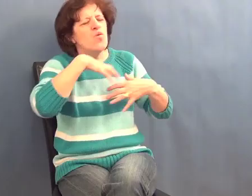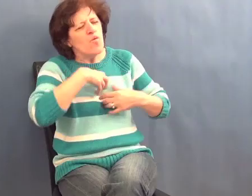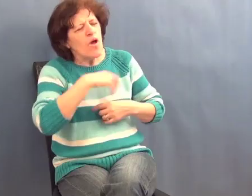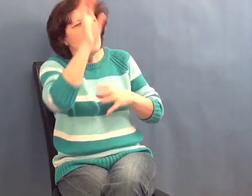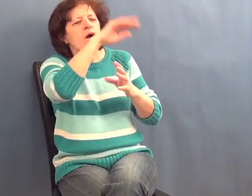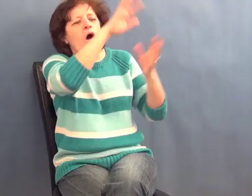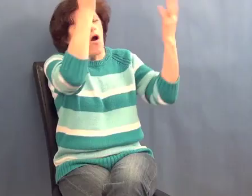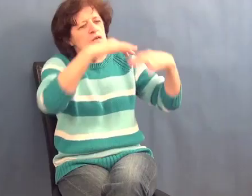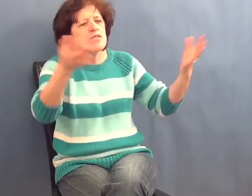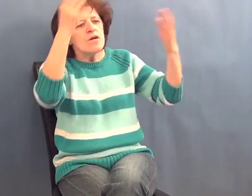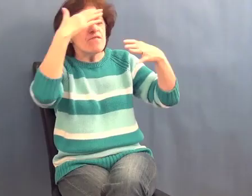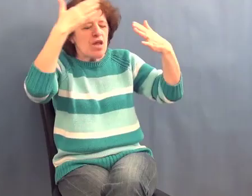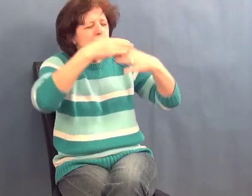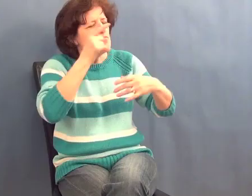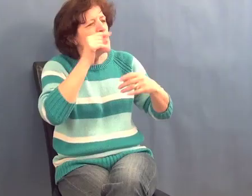Wszyscy się zebrali i się ogarniali do spania wieczorem.